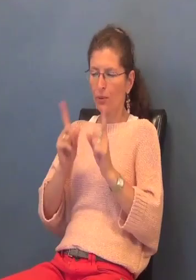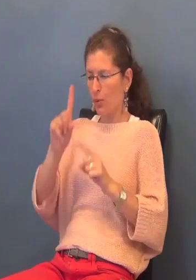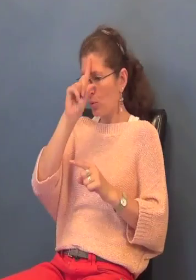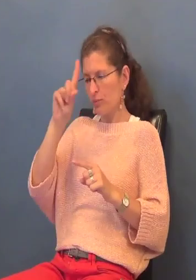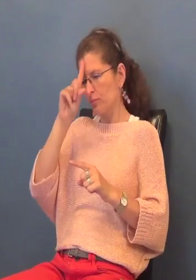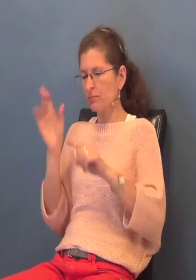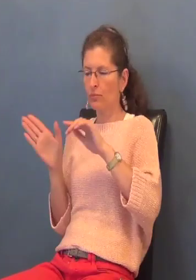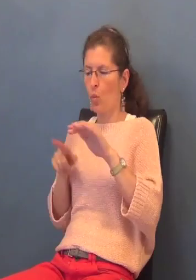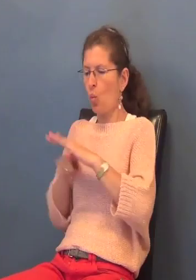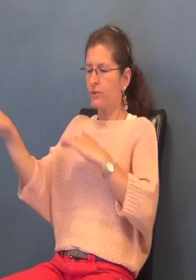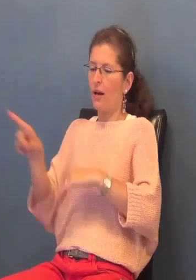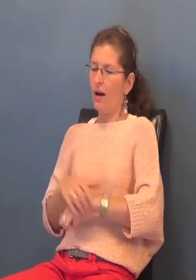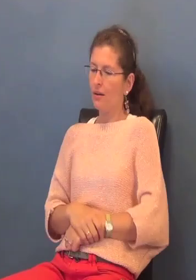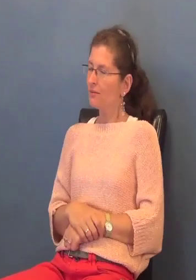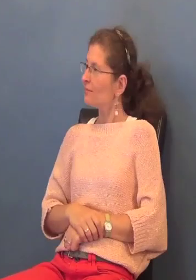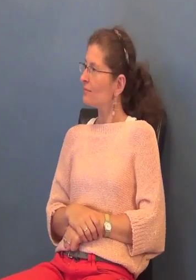Trzeba szybko ewakuować ludzi.